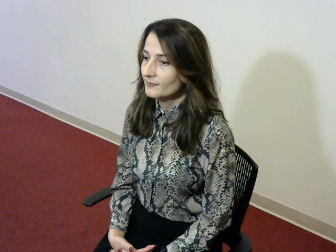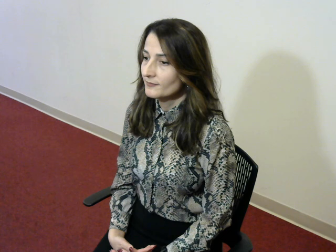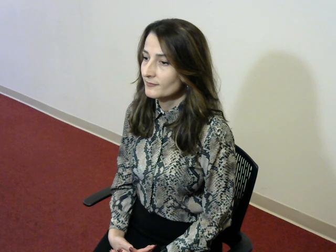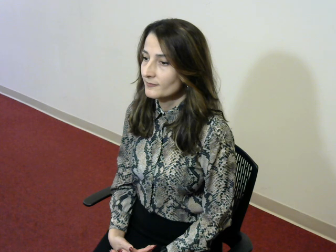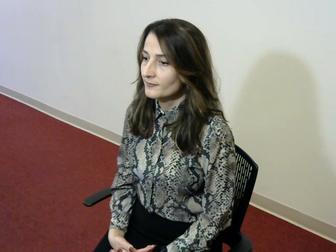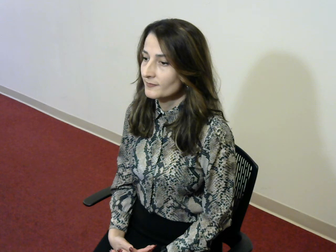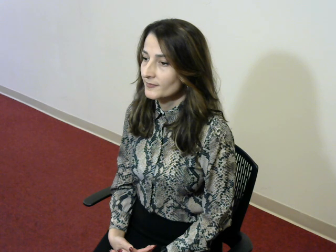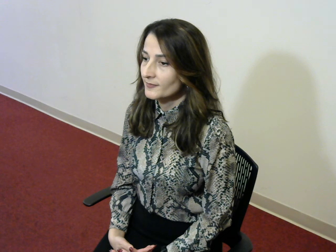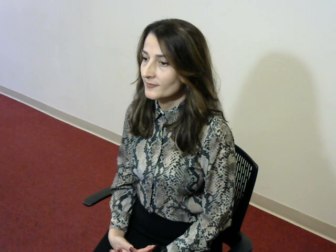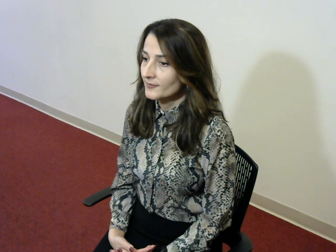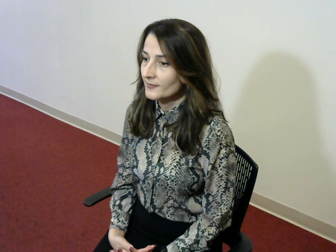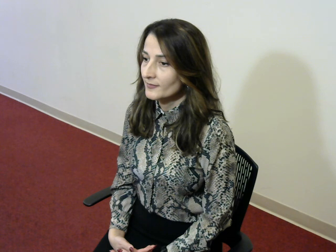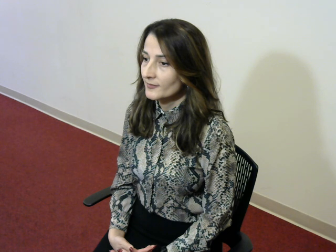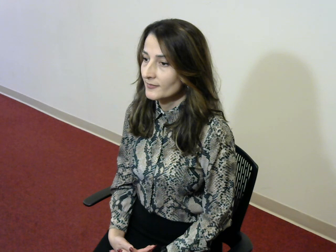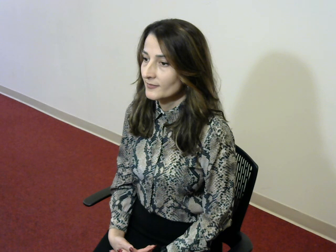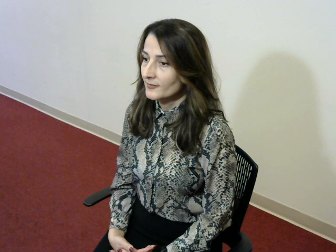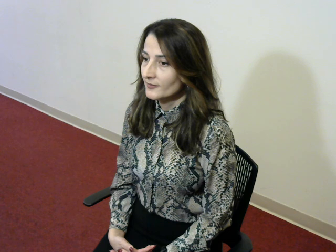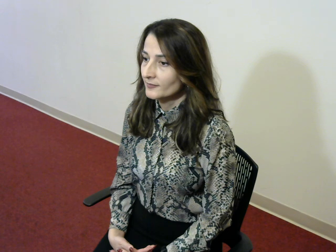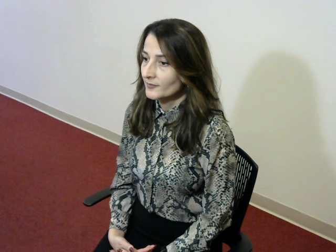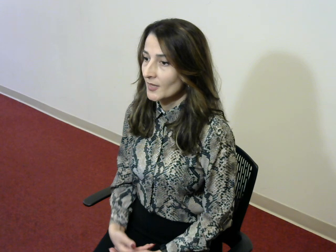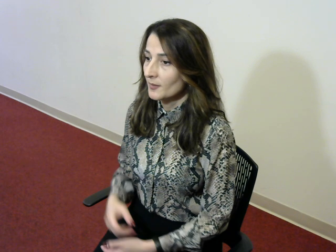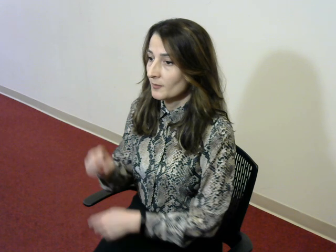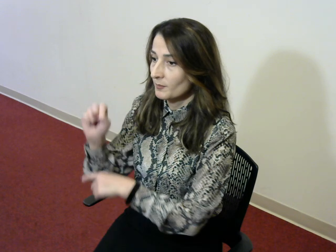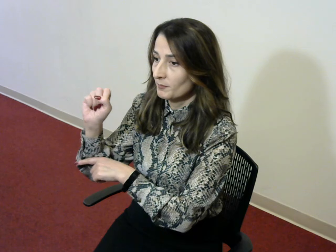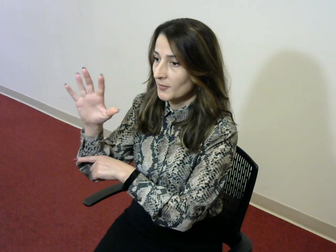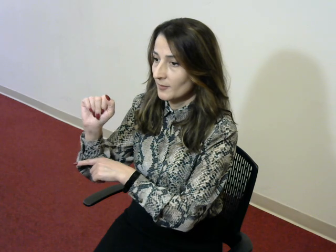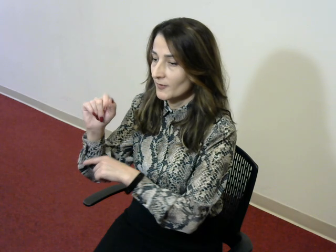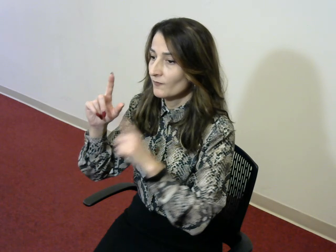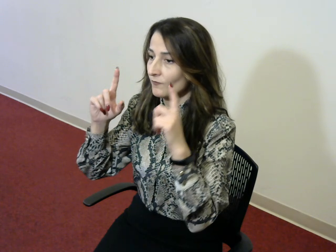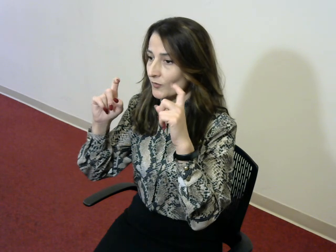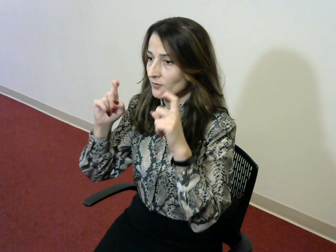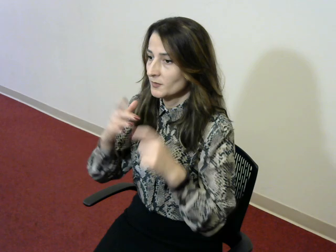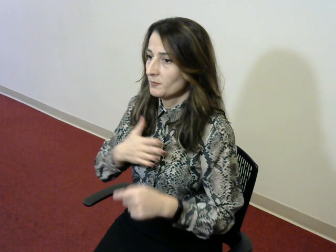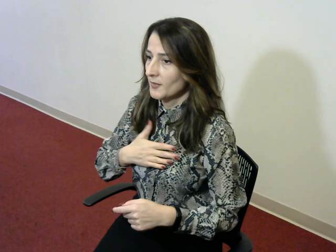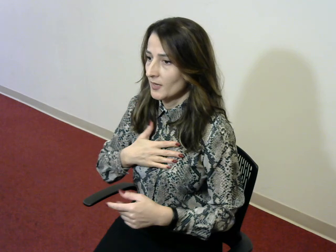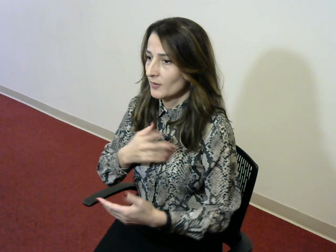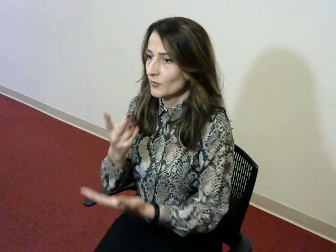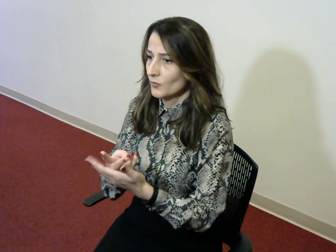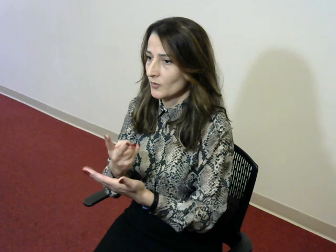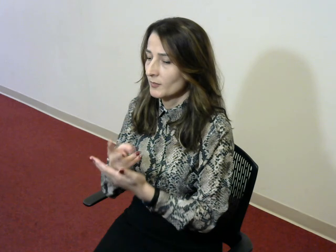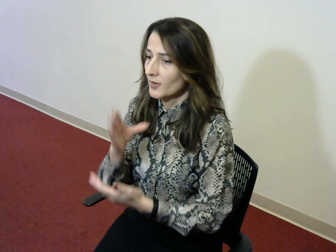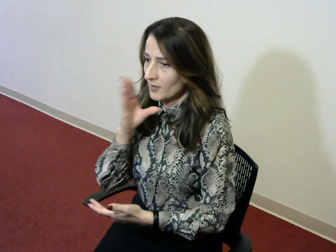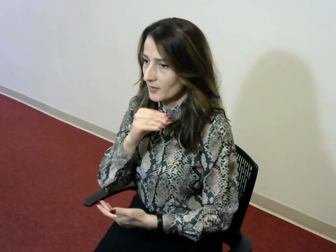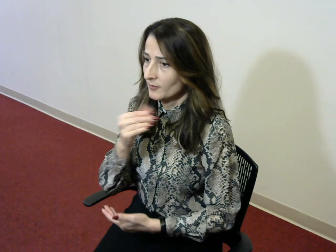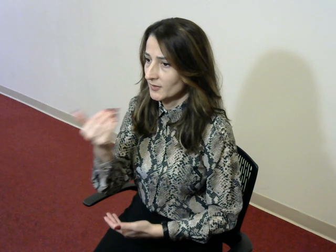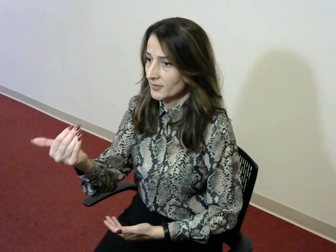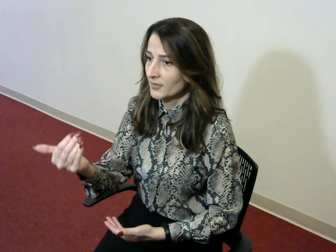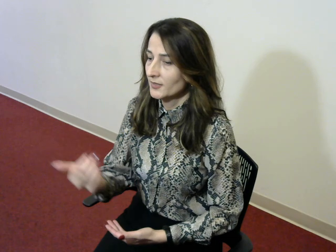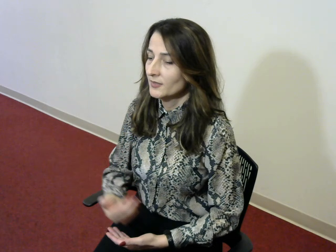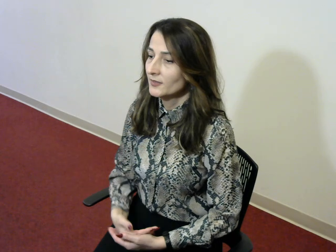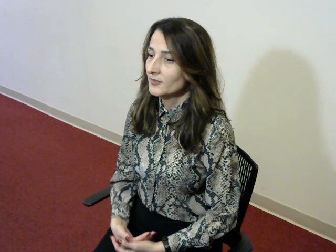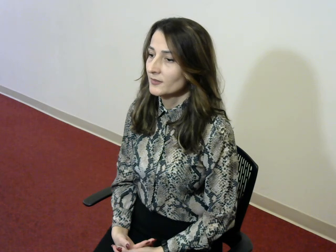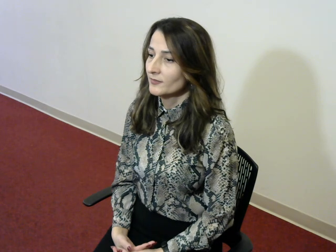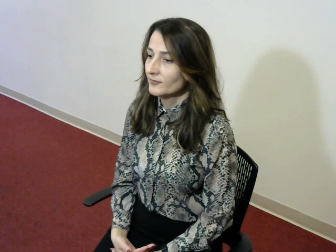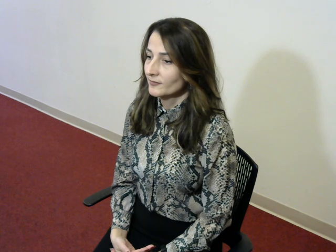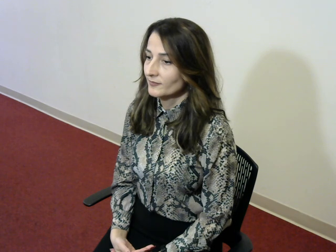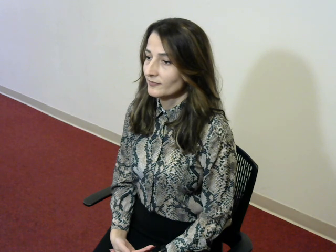Çəkdiyin şəkilləri mənə göstərə bilərsənmi?